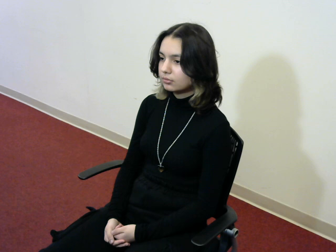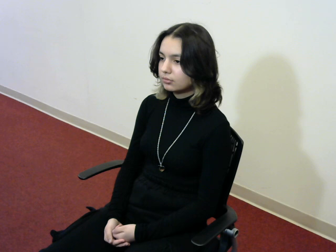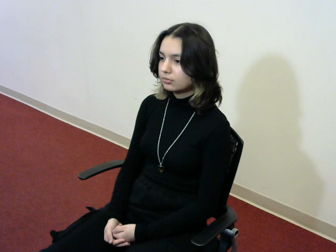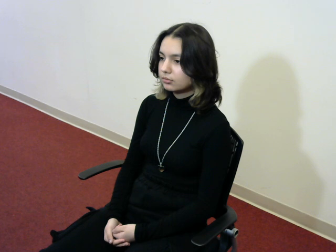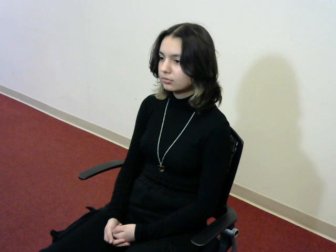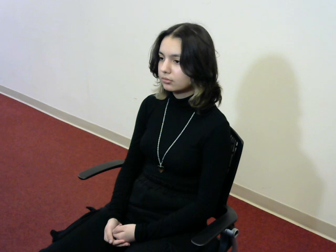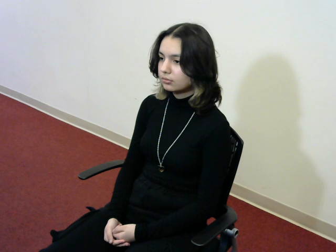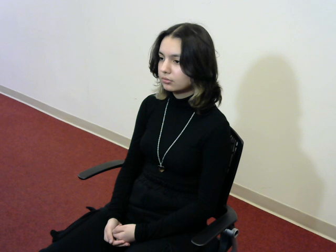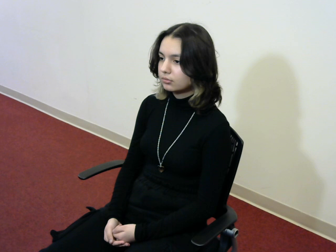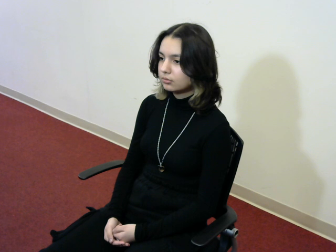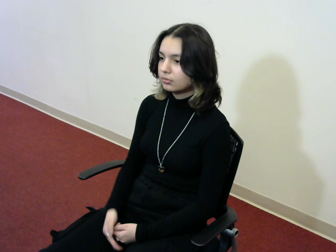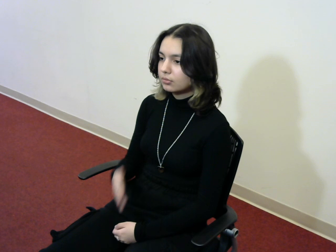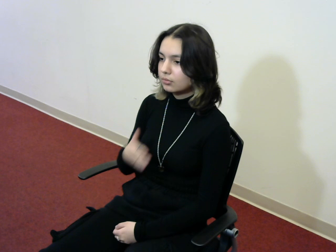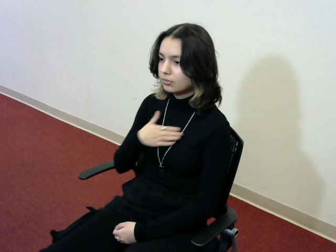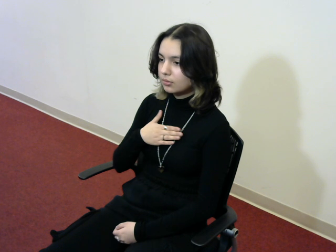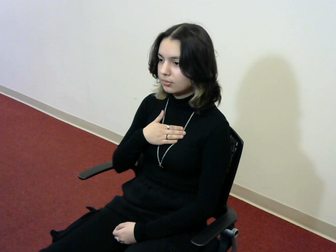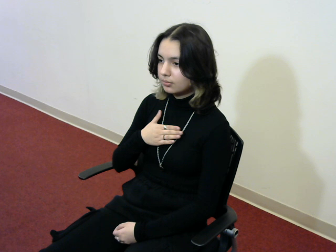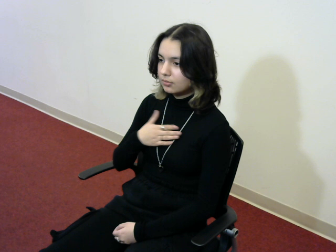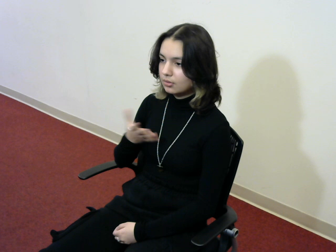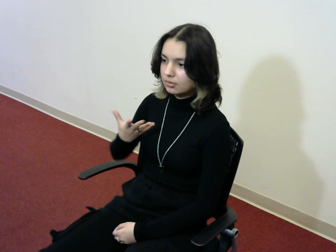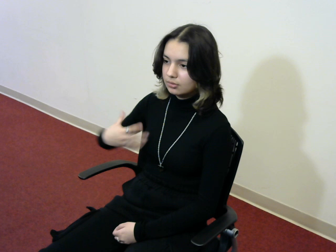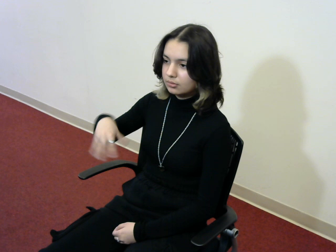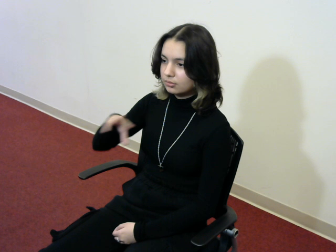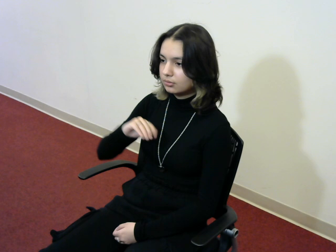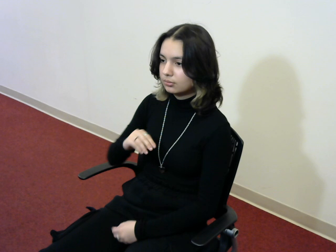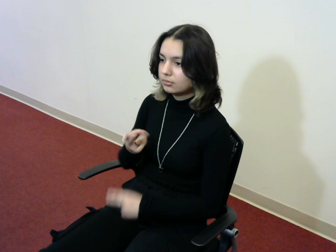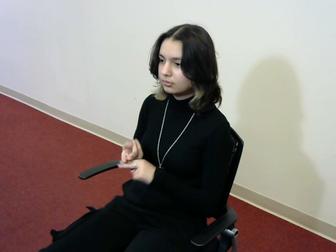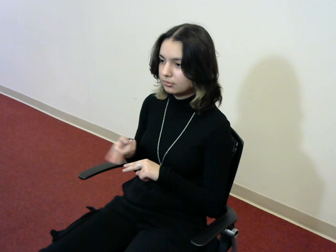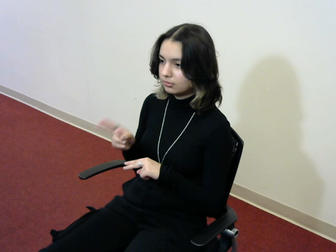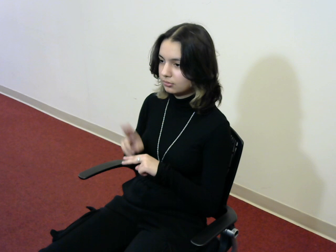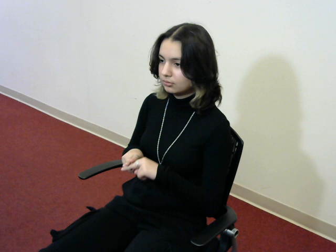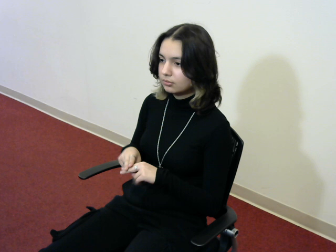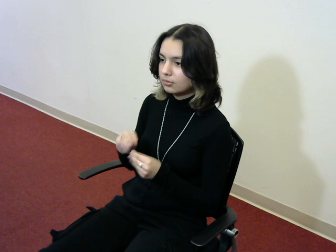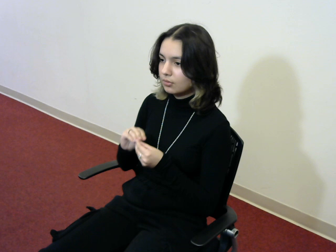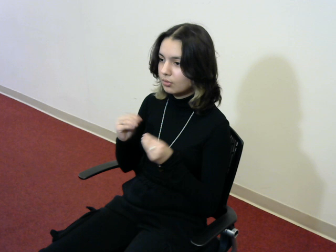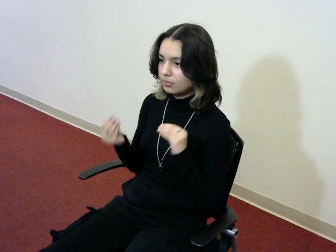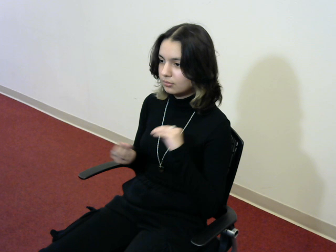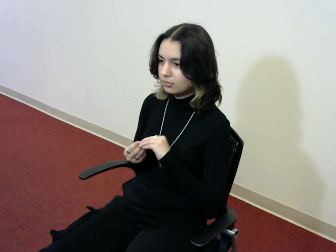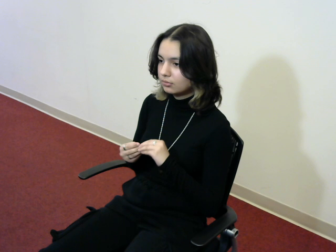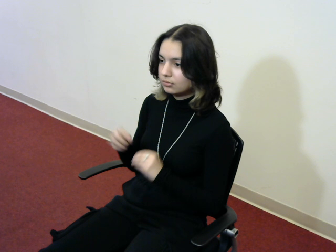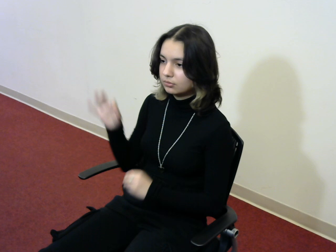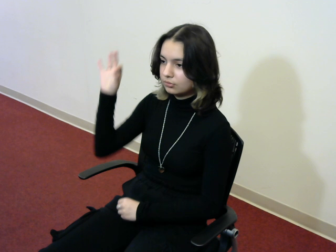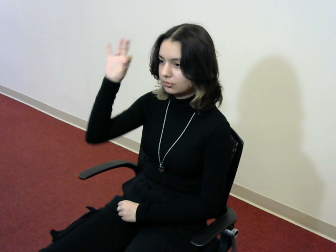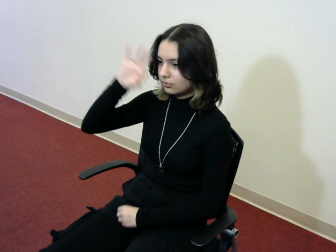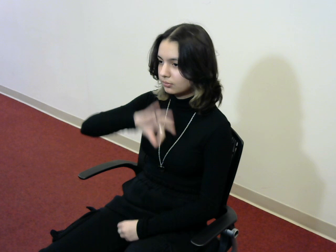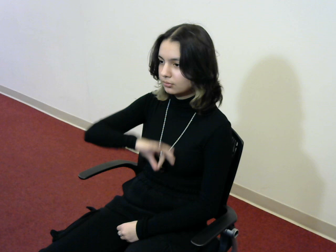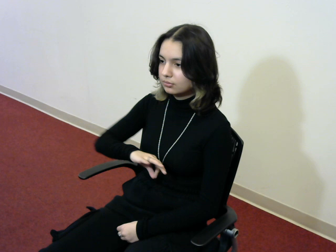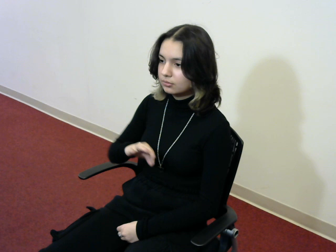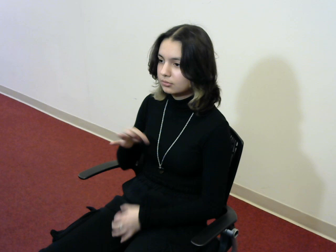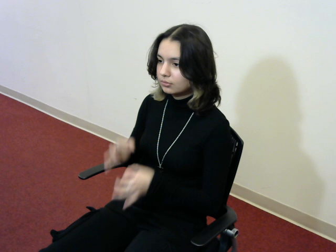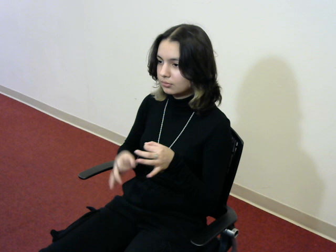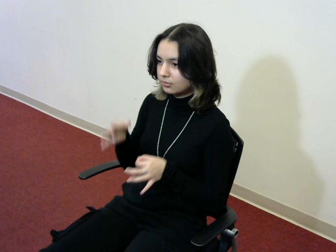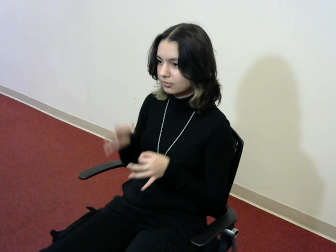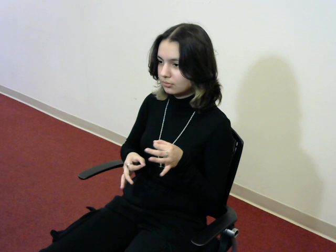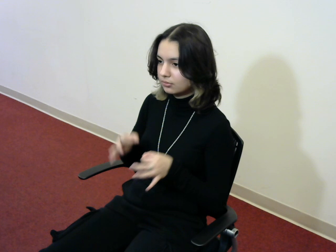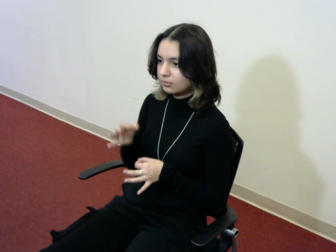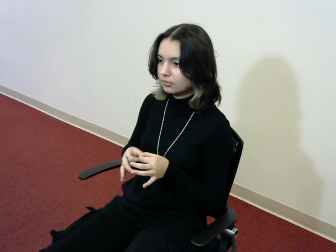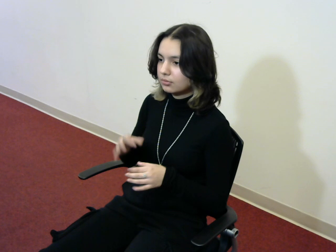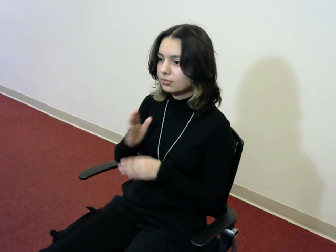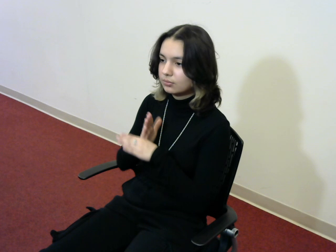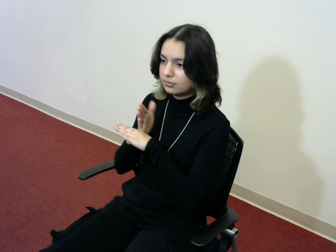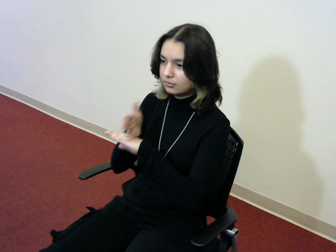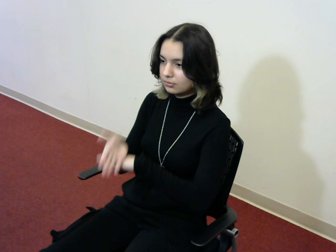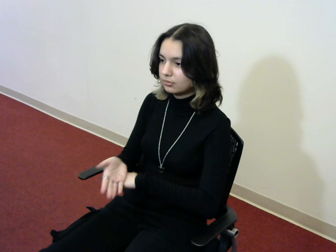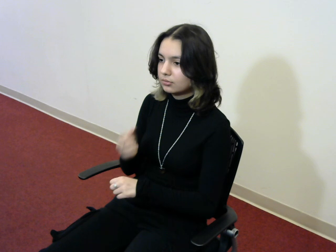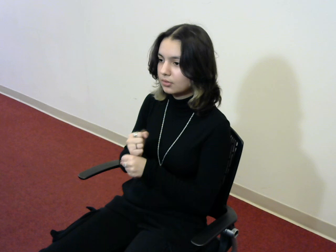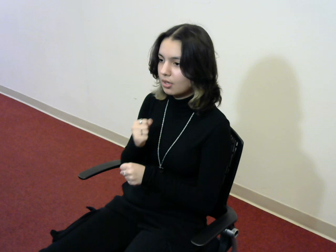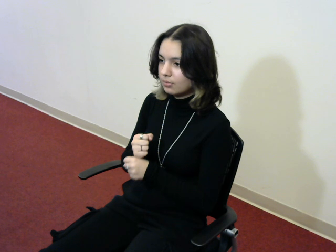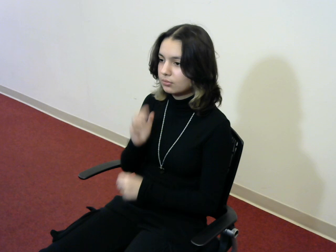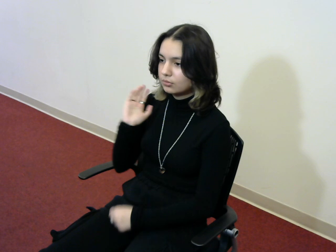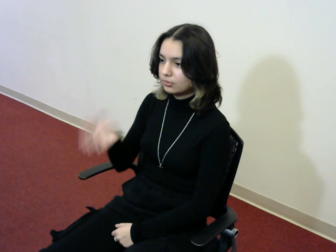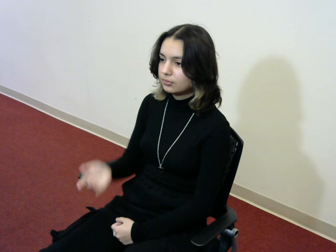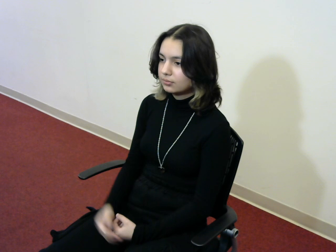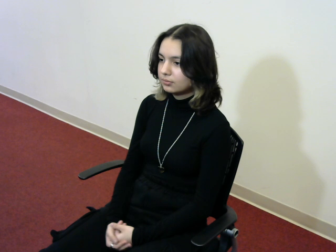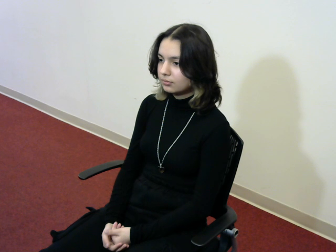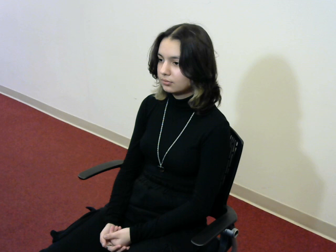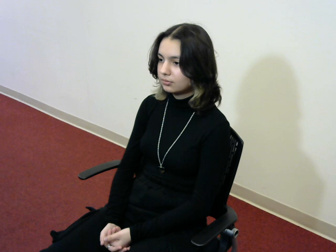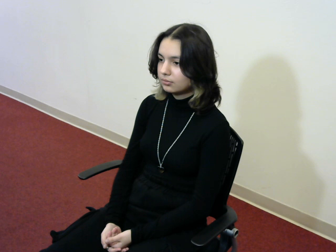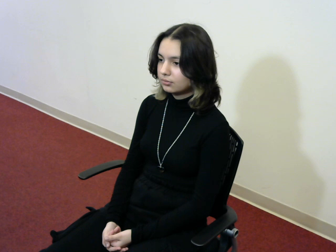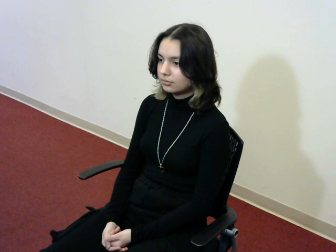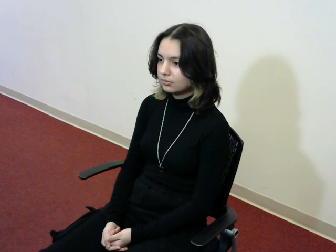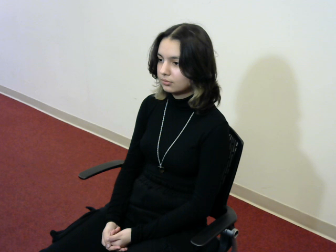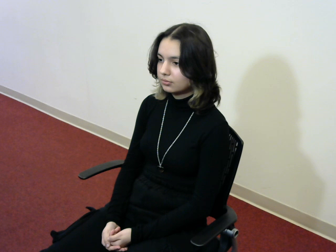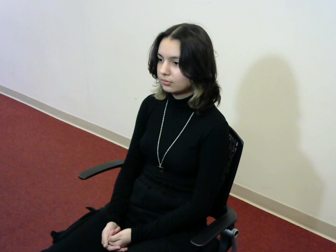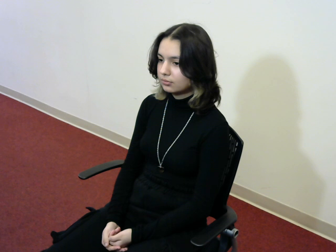Biz bu məsələ ilə bağlı məhkəməyə müraciət edəcəyik